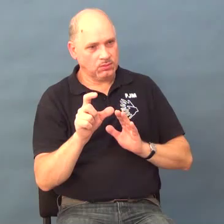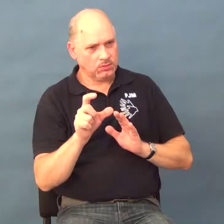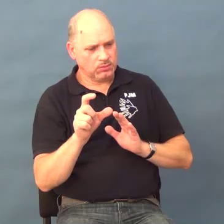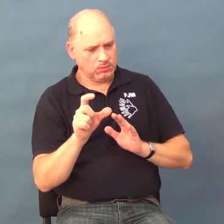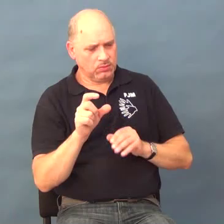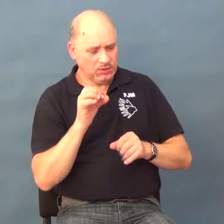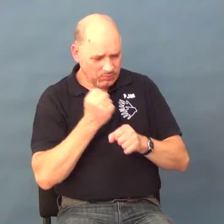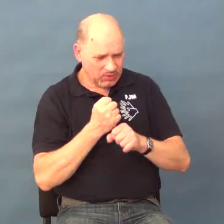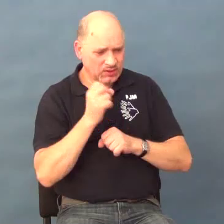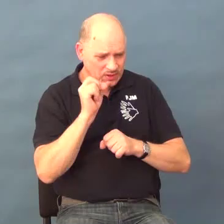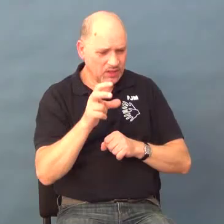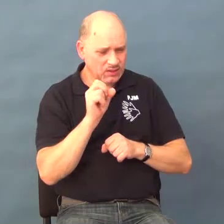Tak, pracuję.